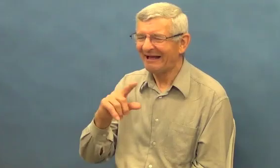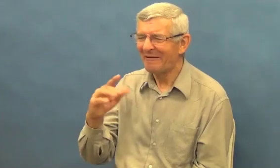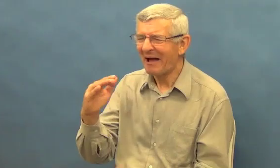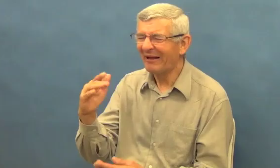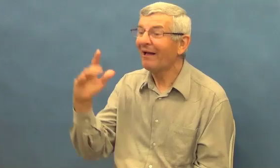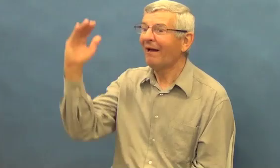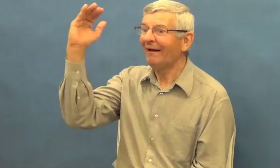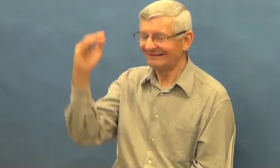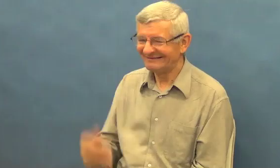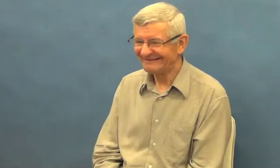Mały, duży.